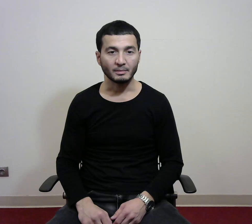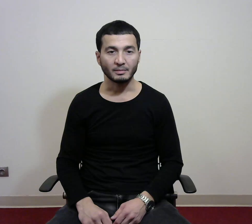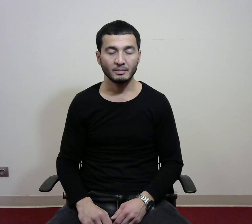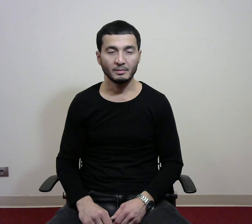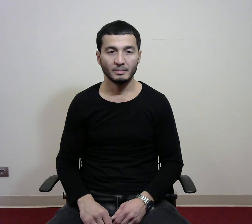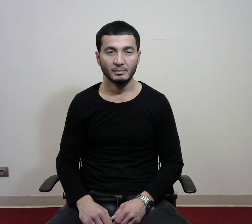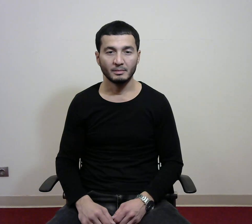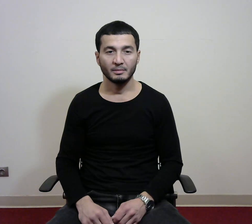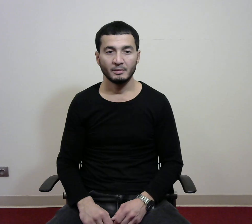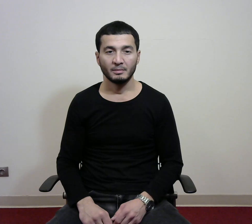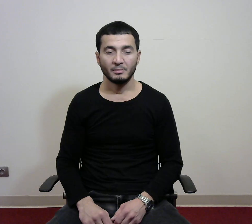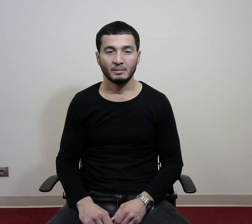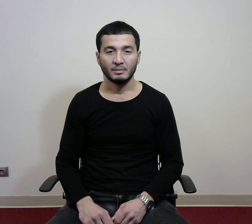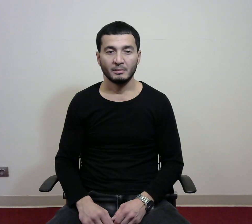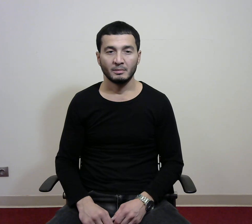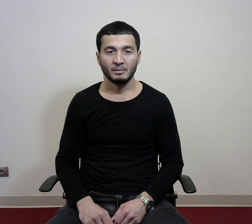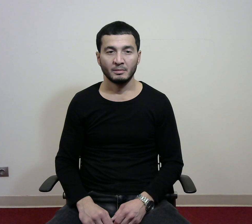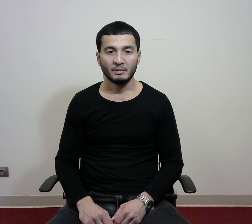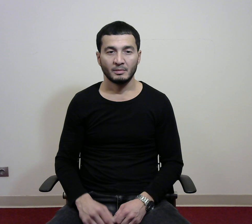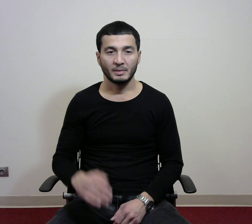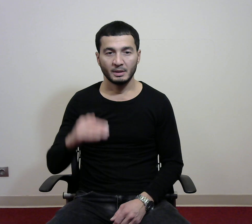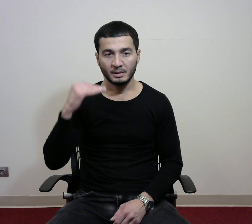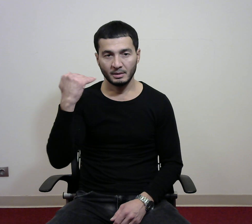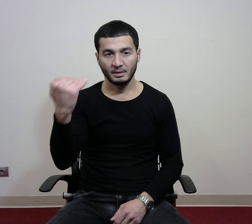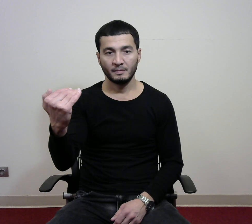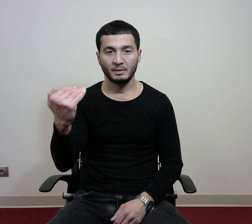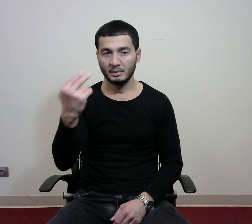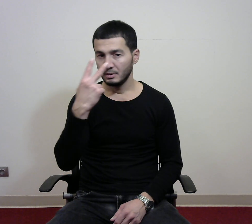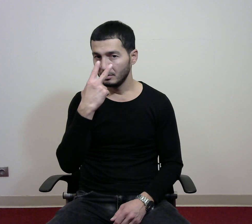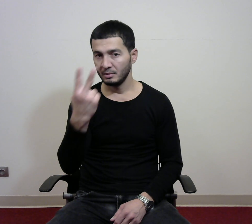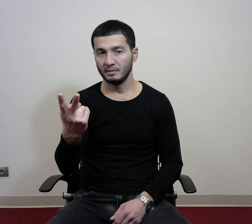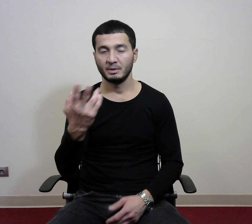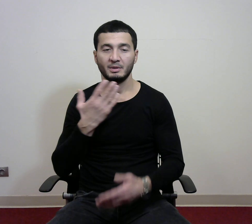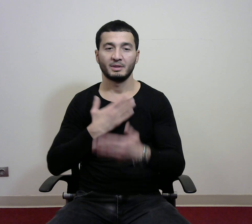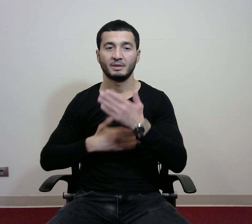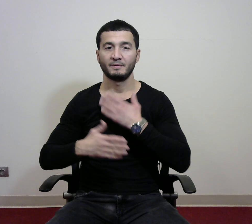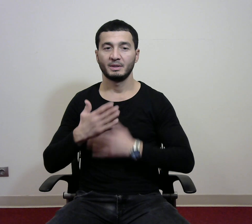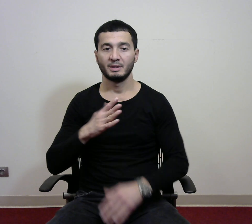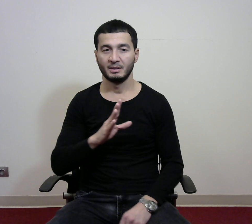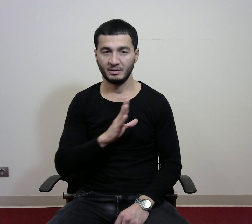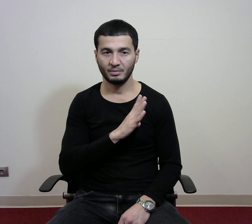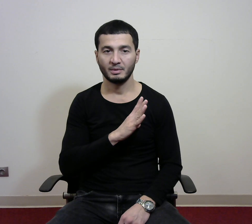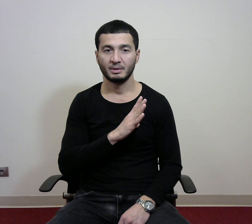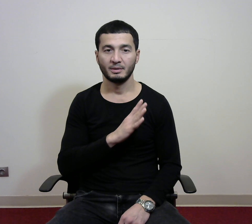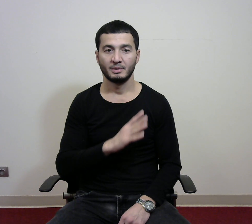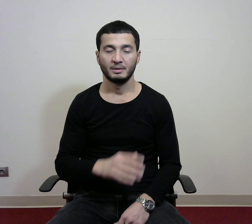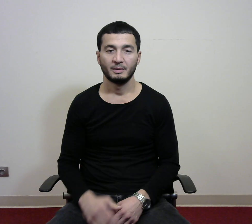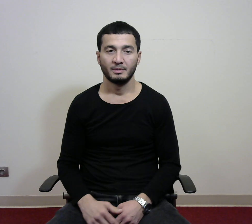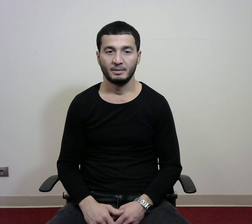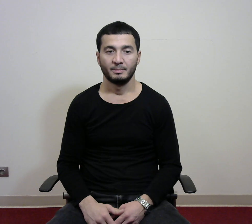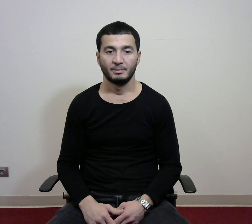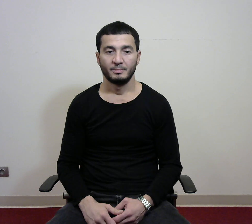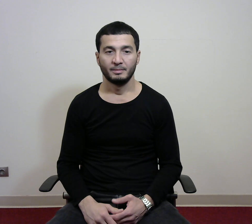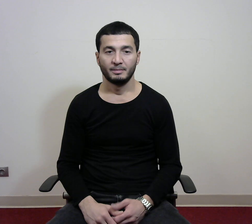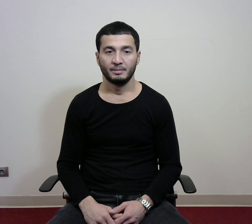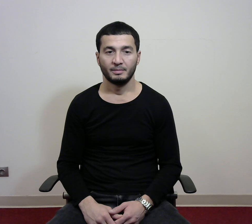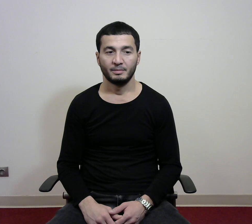Sizi görməyimə şad oldum